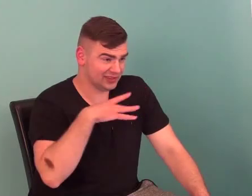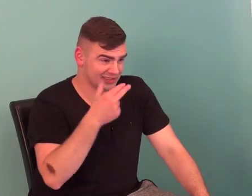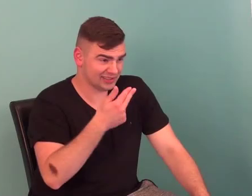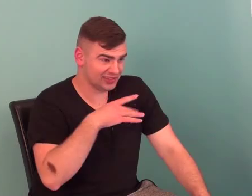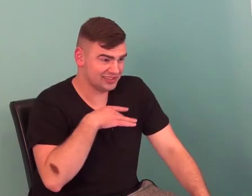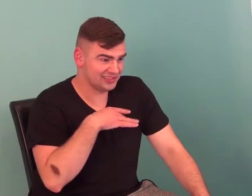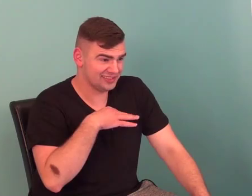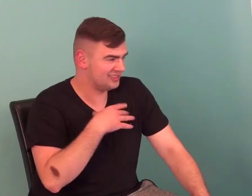W niedzielę wolne?